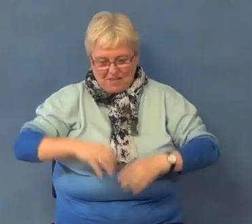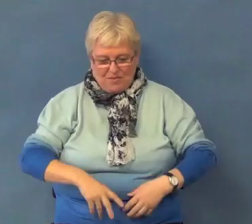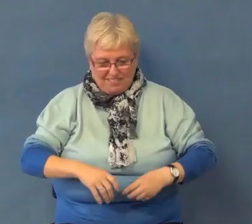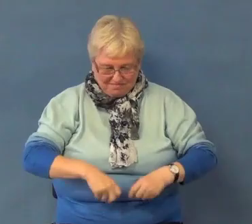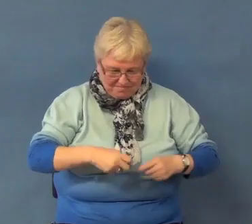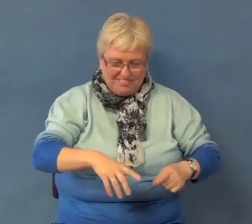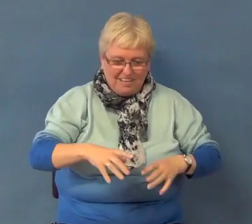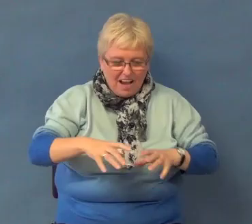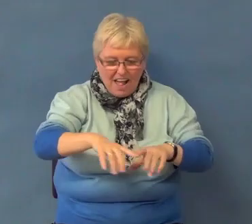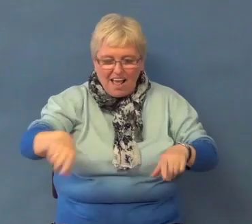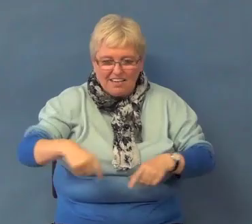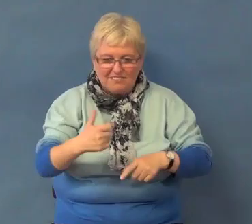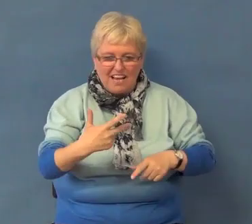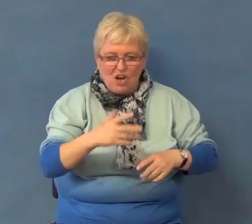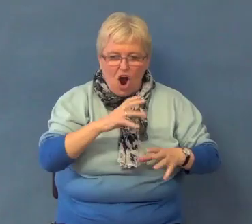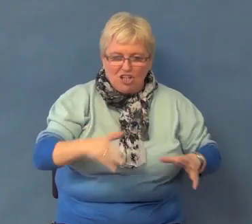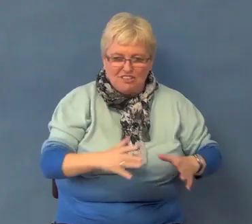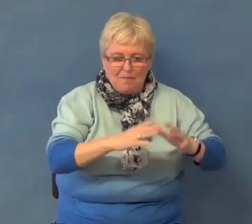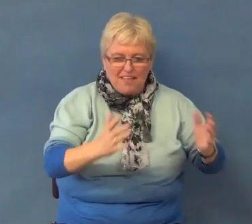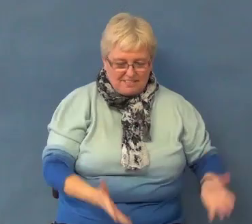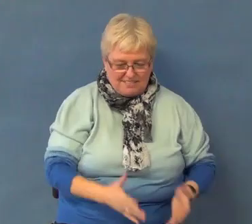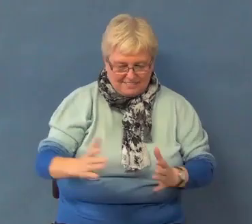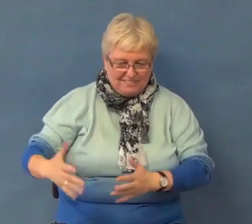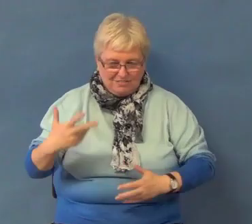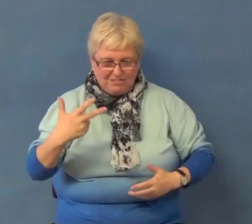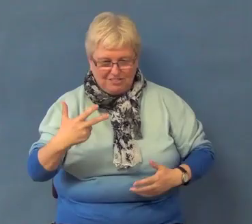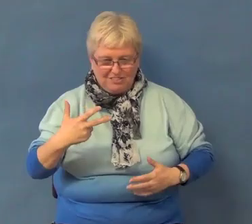Ma trzy kosze, trzy.